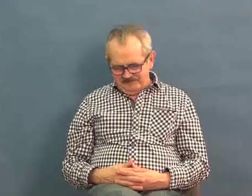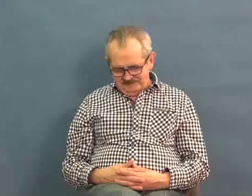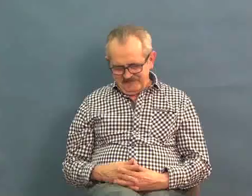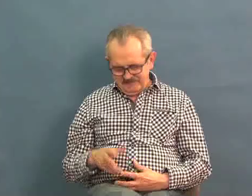Rozumiem.